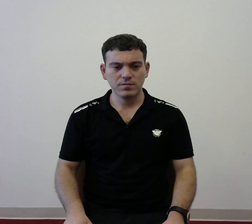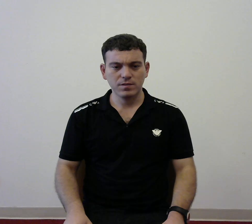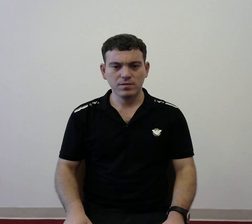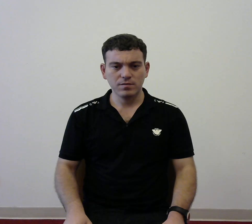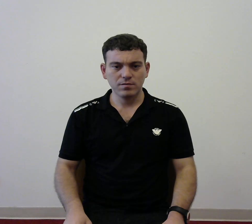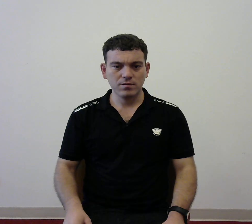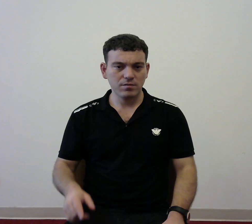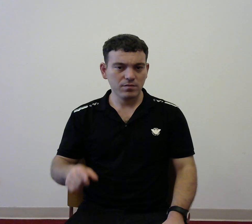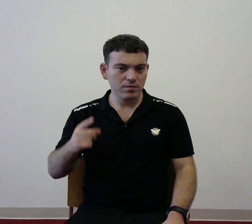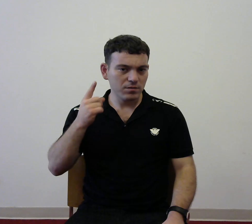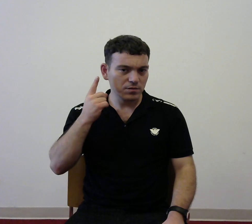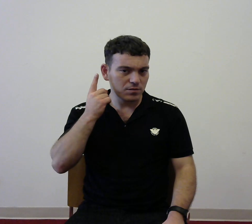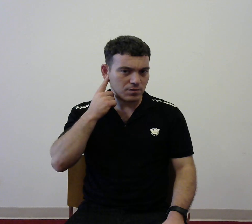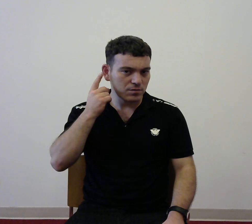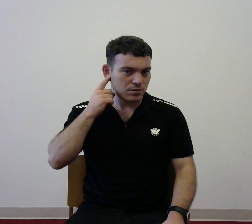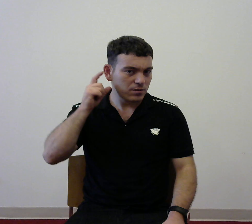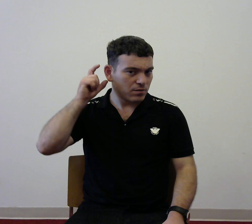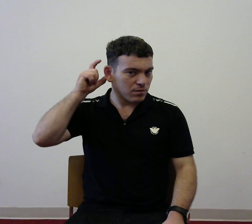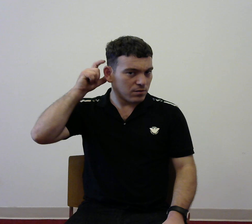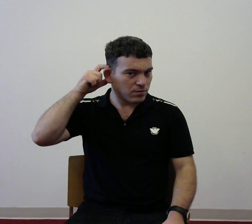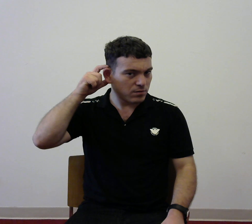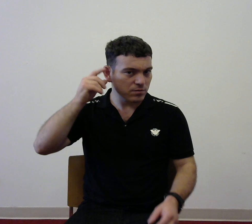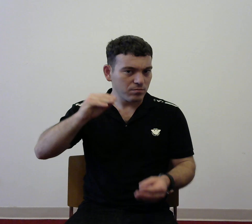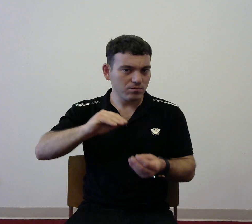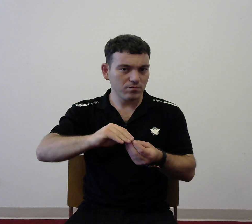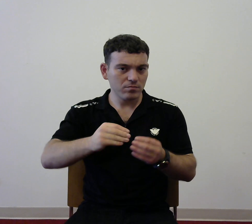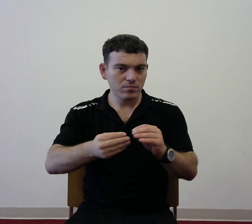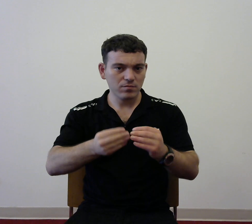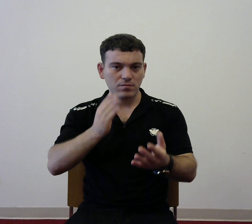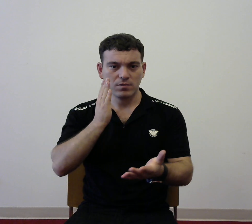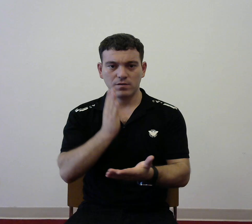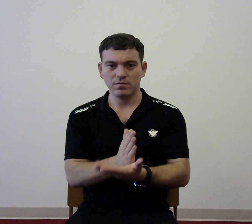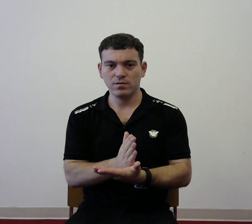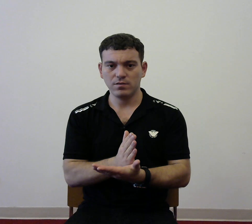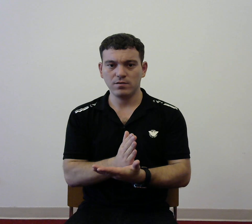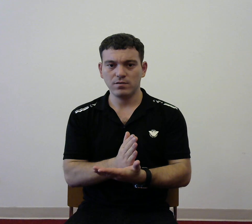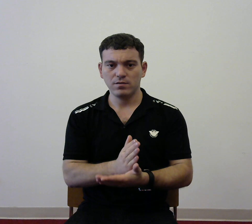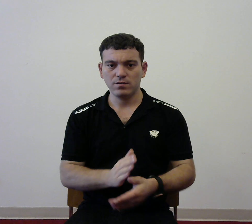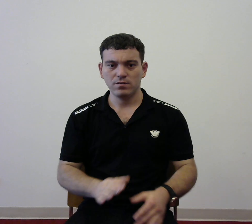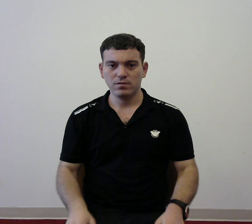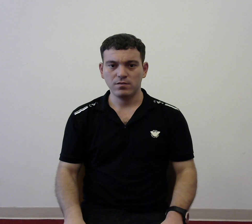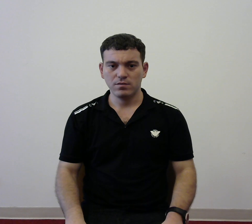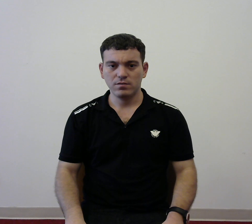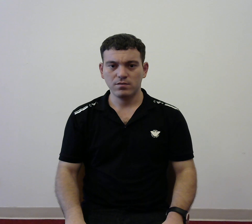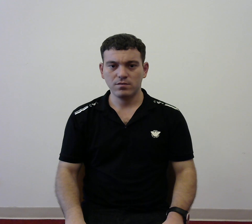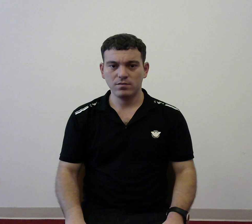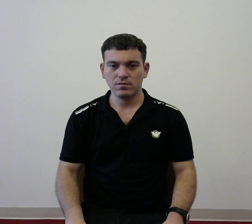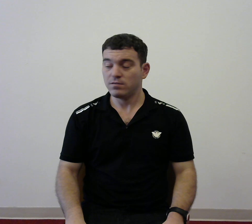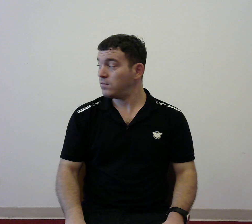Eşitmə aparatımın nasazlığı var